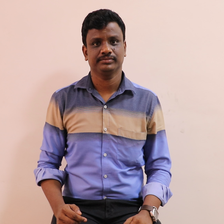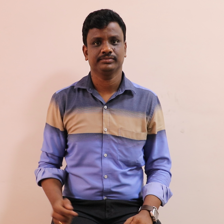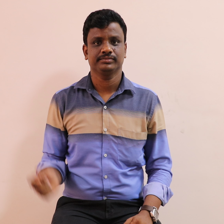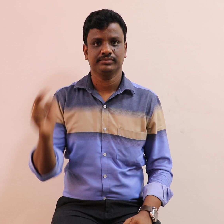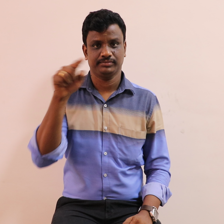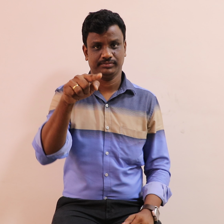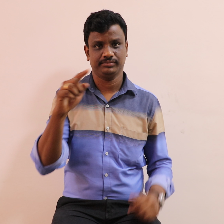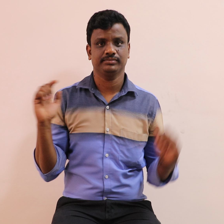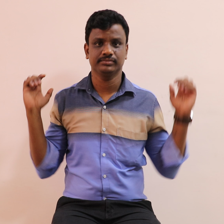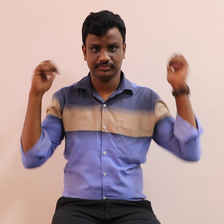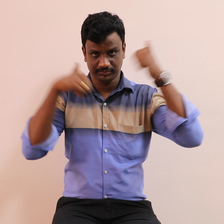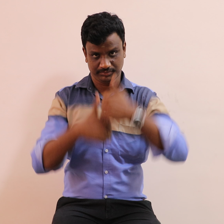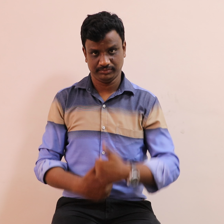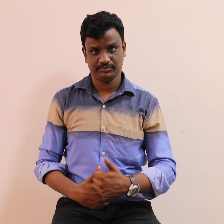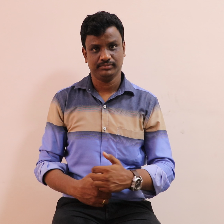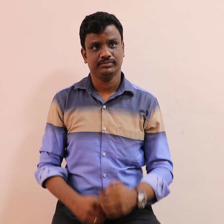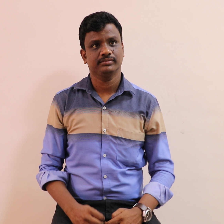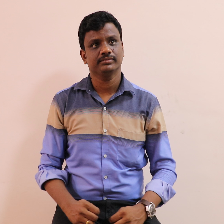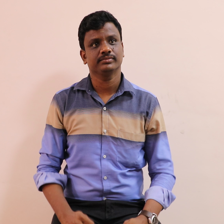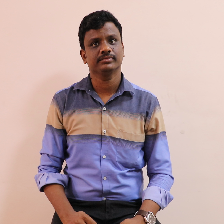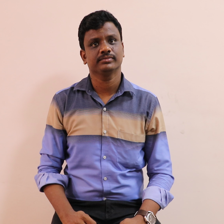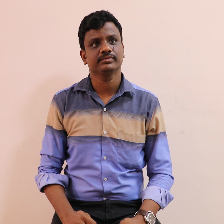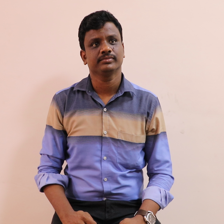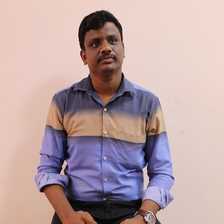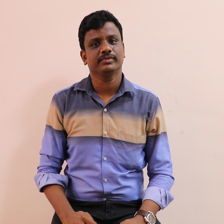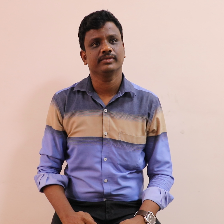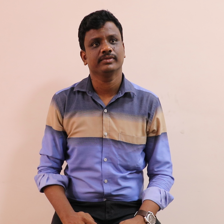wear the shirt